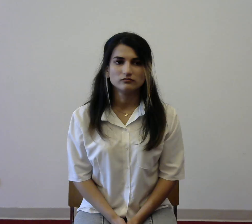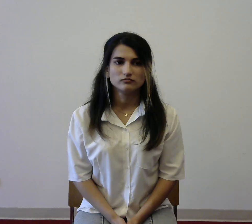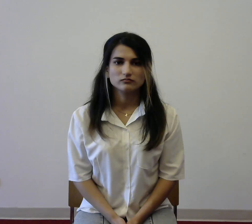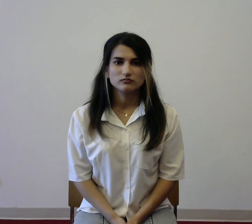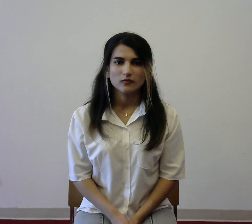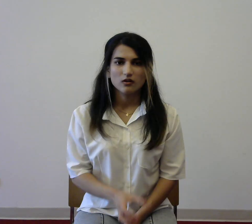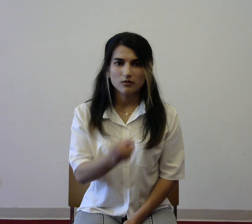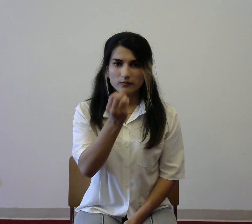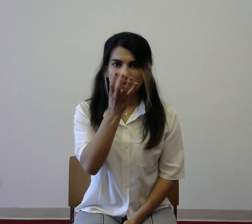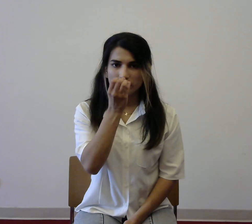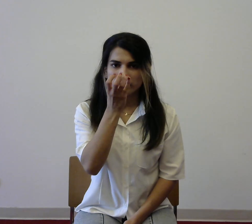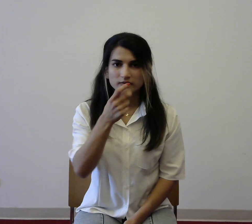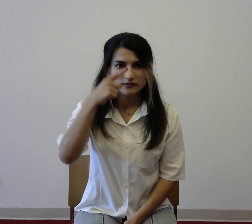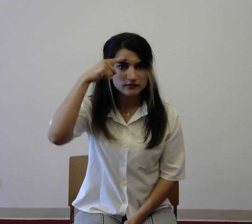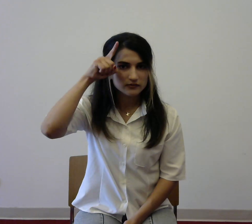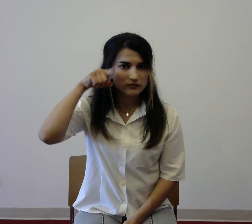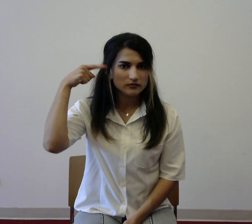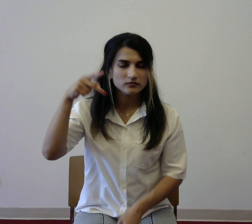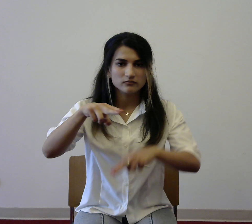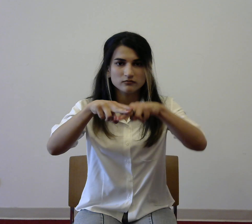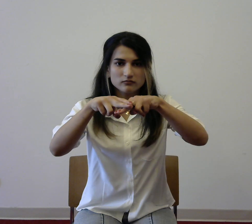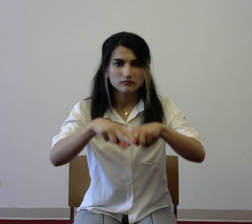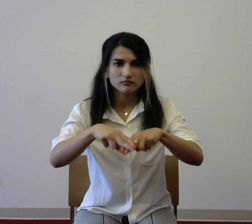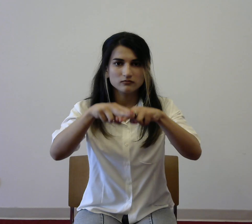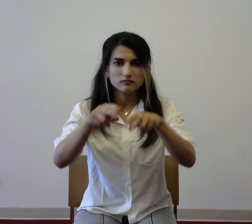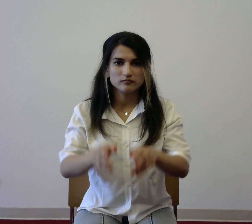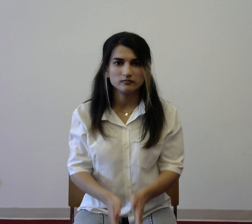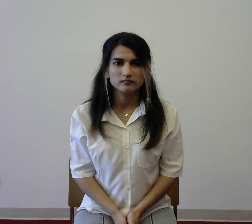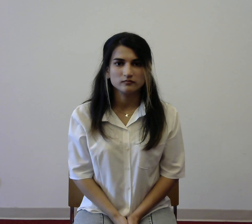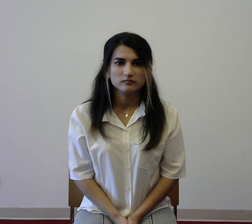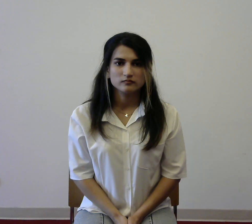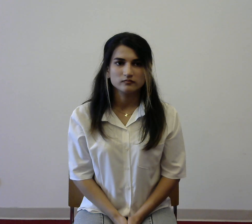Bakı Azərbaycanın paytaxtıdır